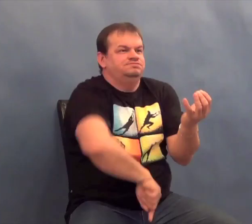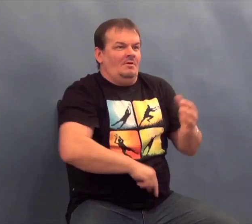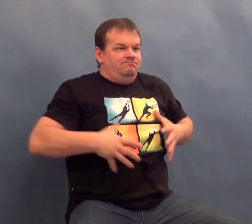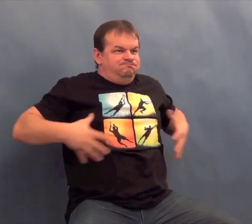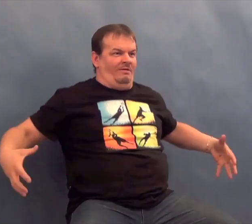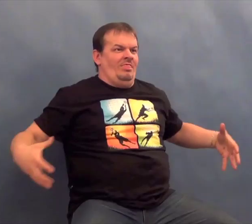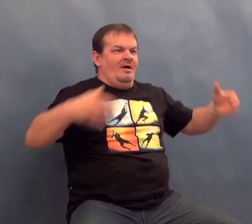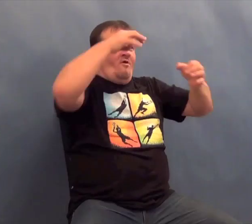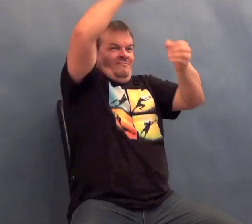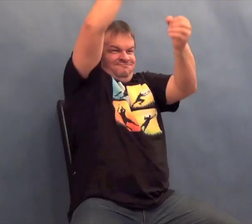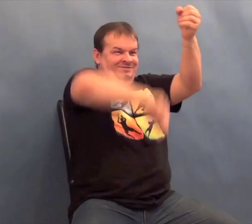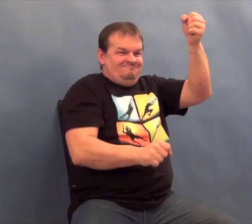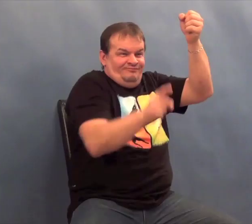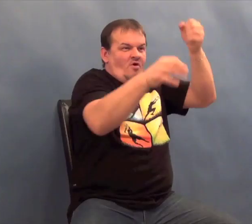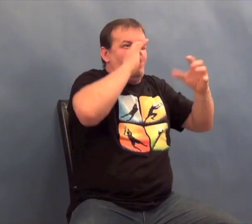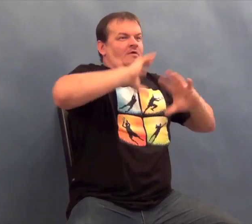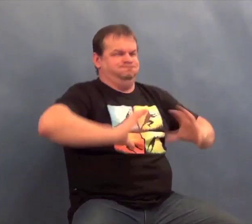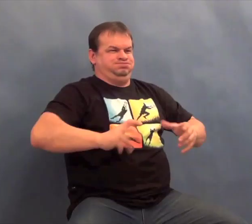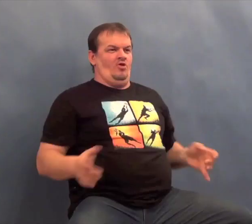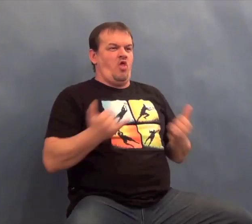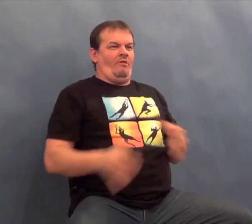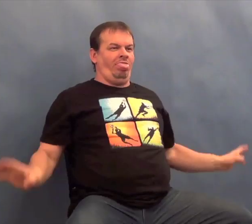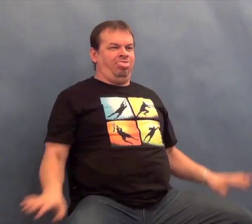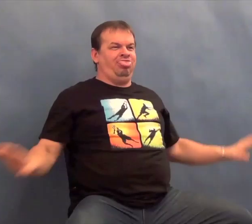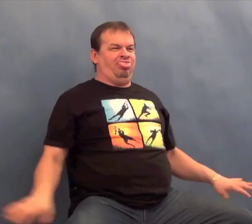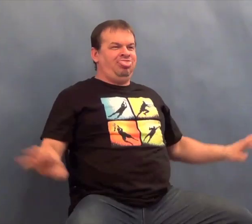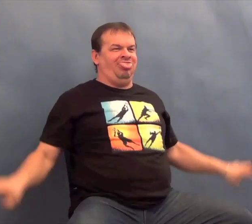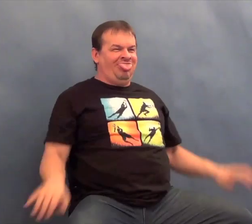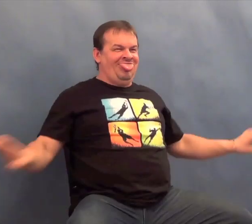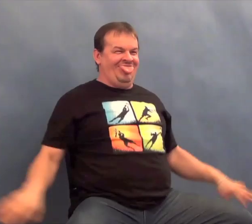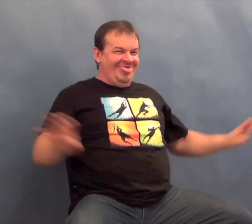Brzuch zrobił się ogromny! Kot z kulą w środku stoczył się na sam dół.